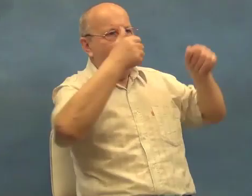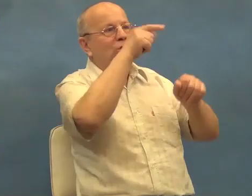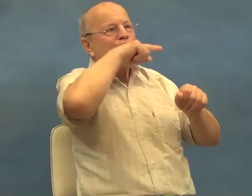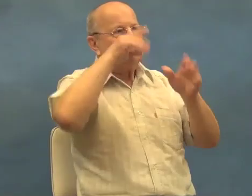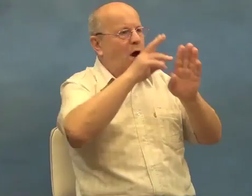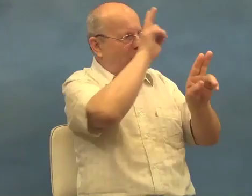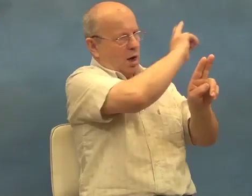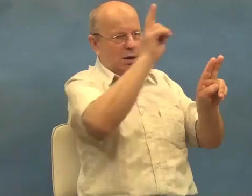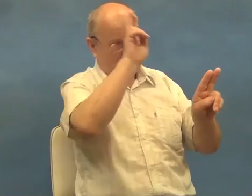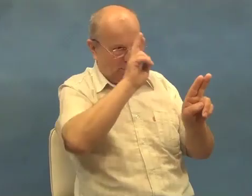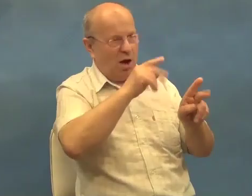Jedno z nich jest czerwone, a pozostałe są niebieskie.